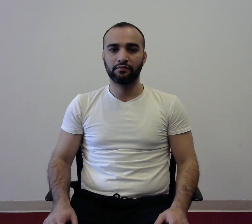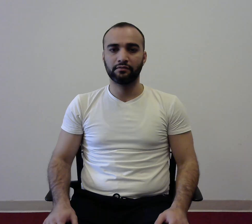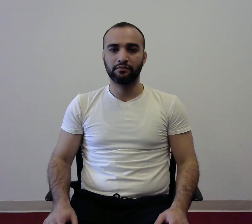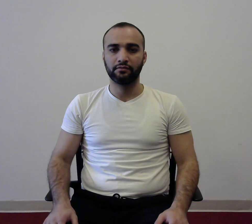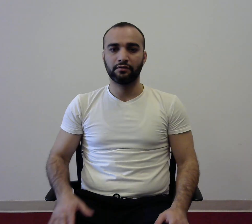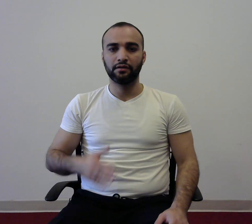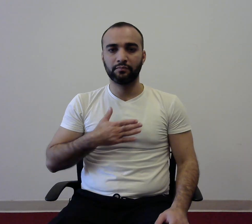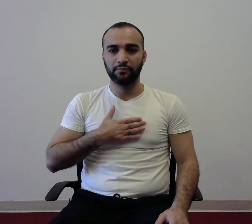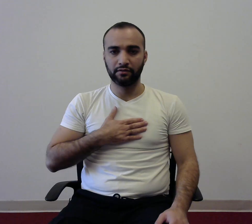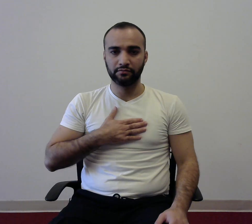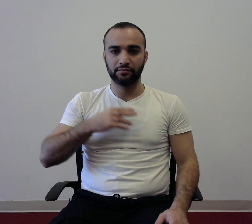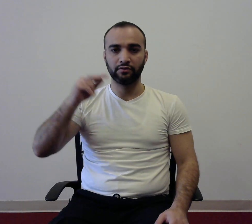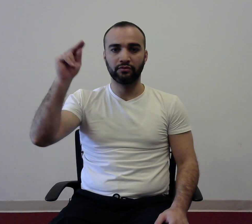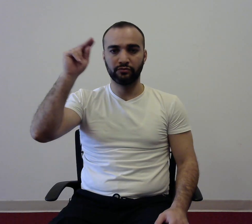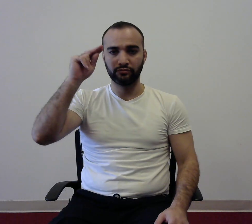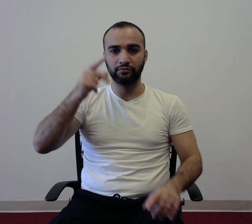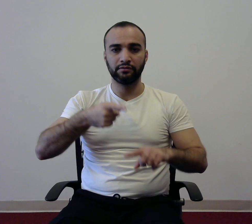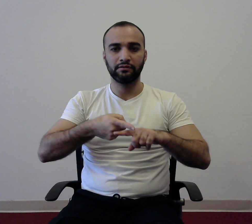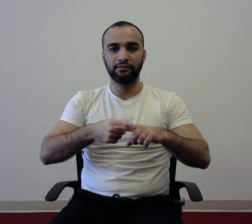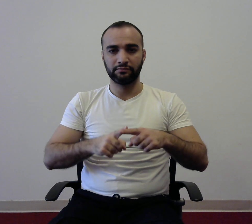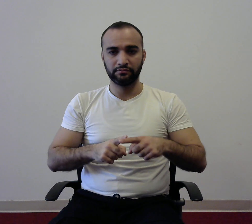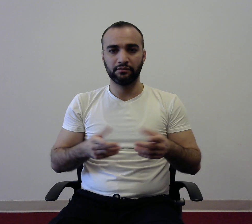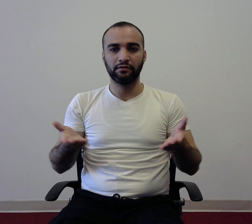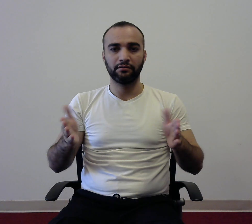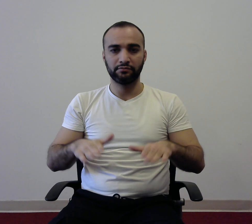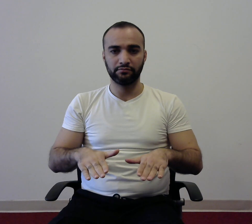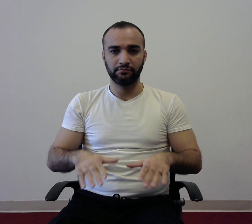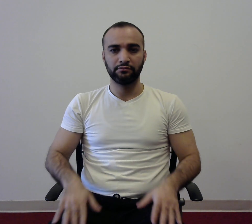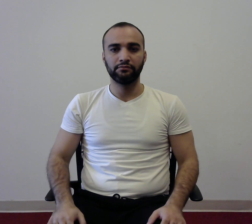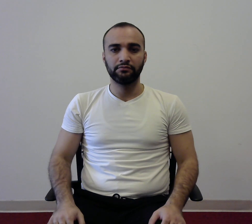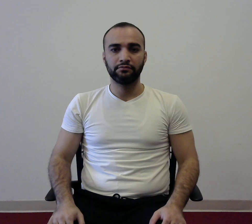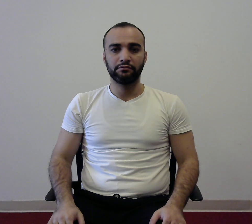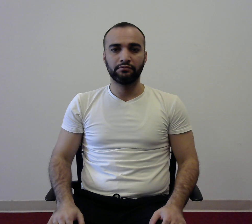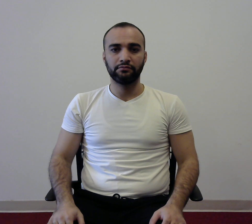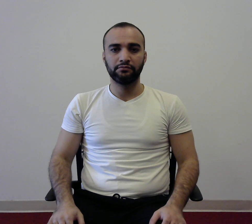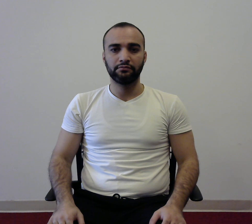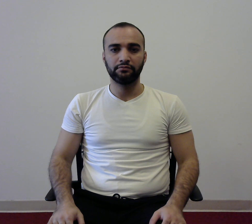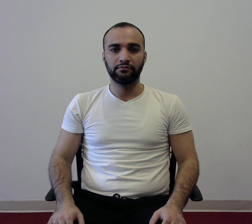Mənim təhsilim yarımçıq qalıb